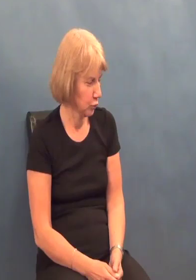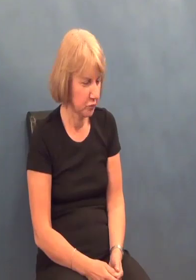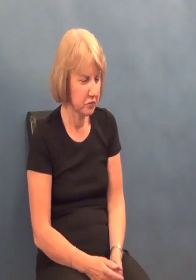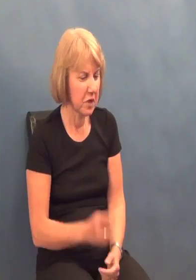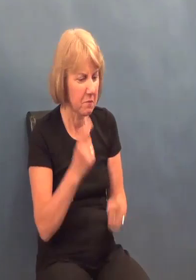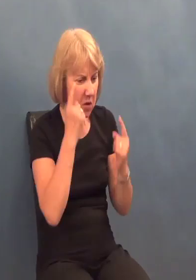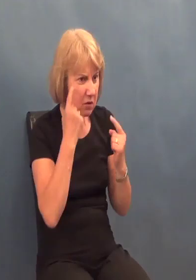Już?